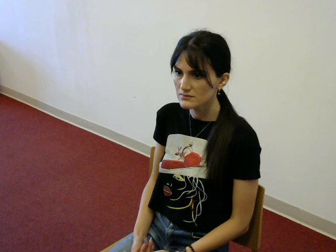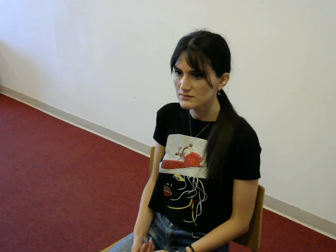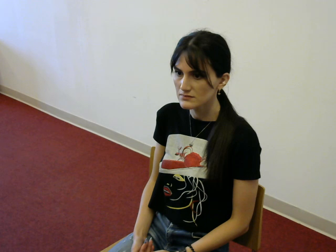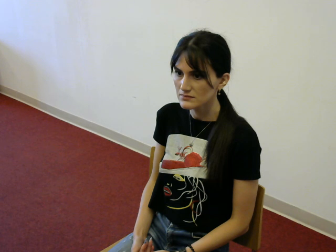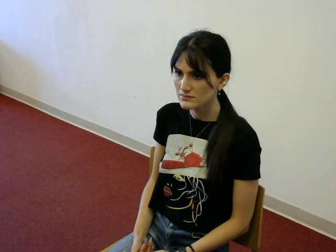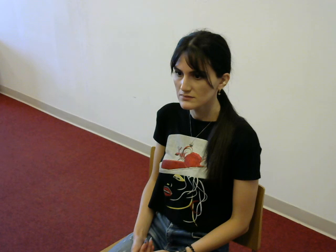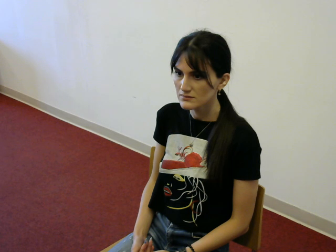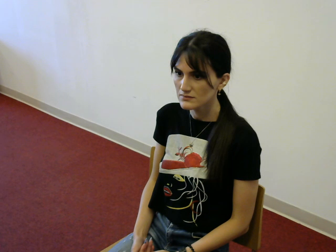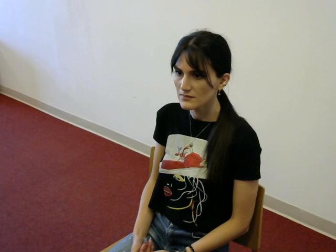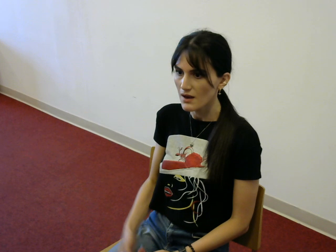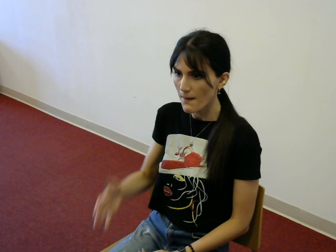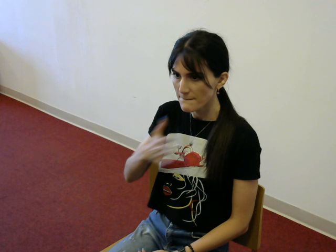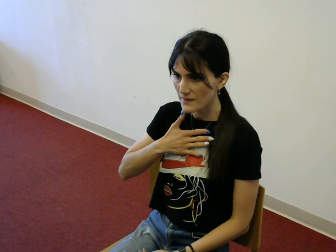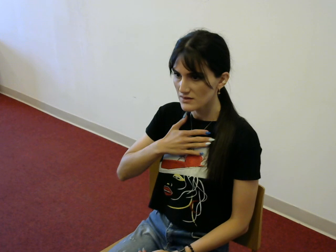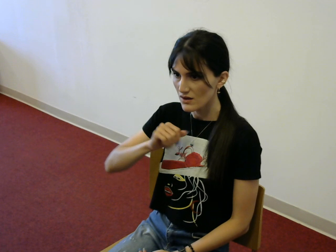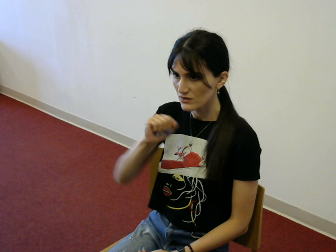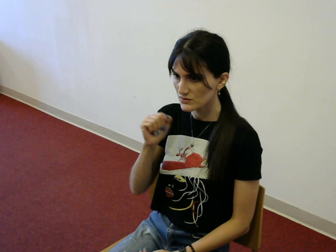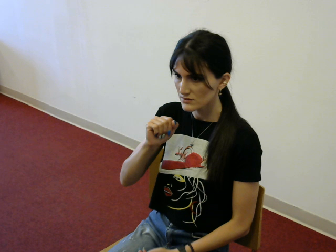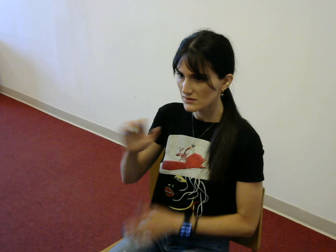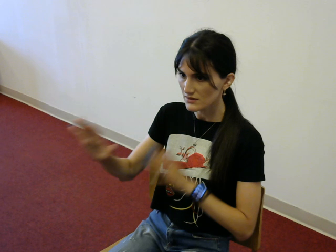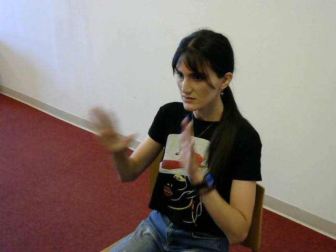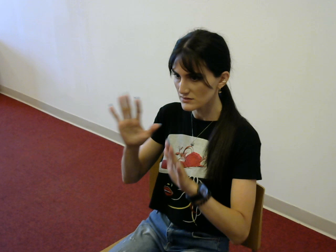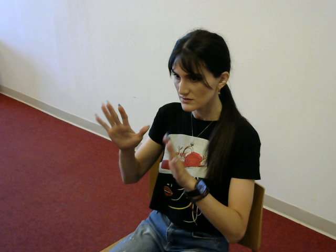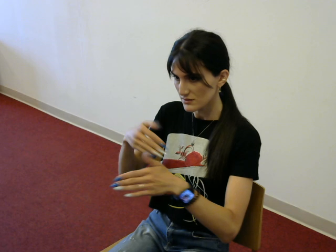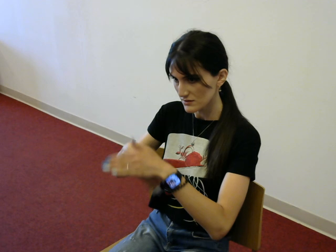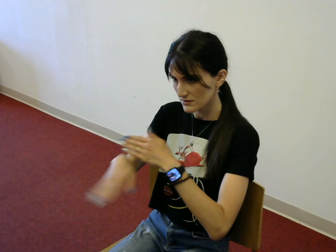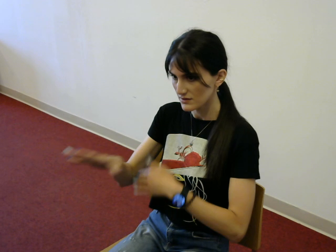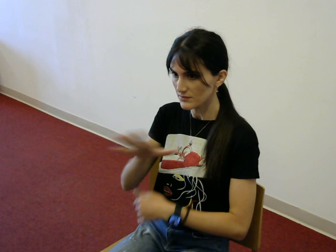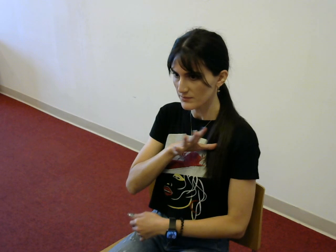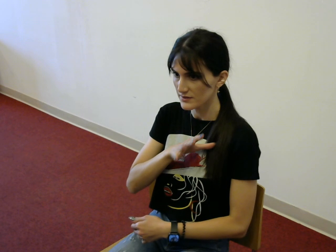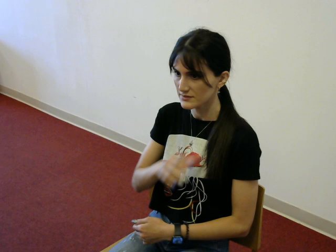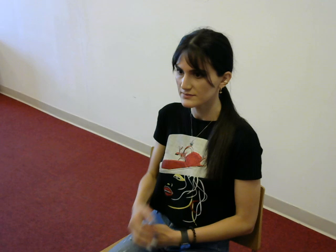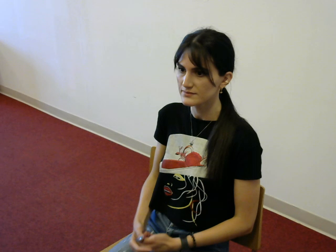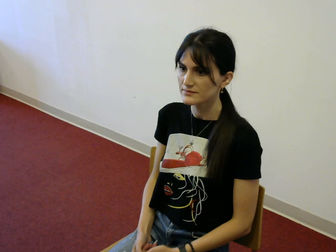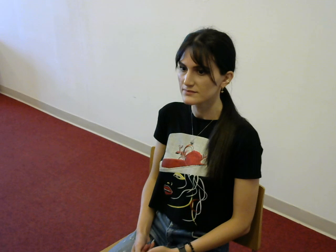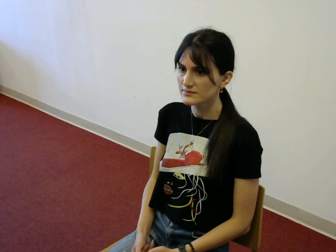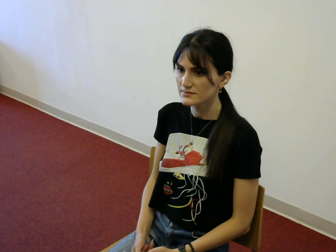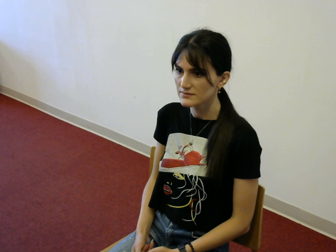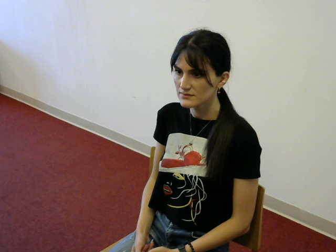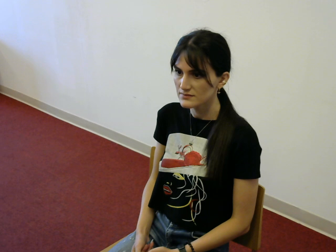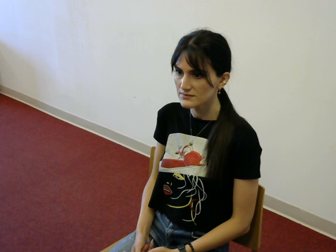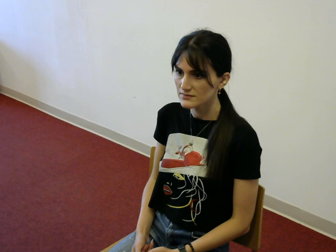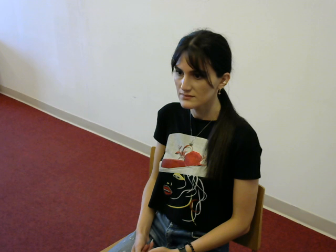Mənim dostumla sərgiyə getmişdim